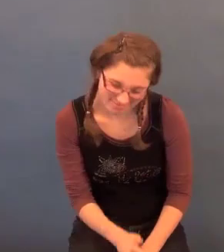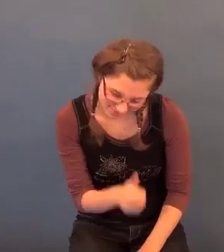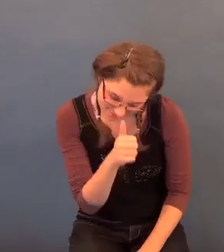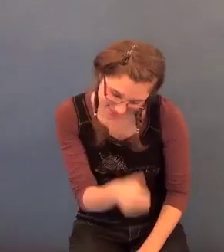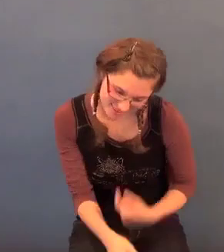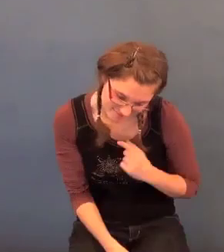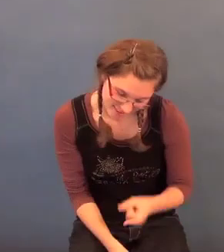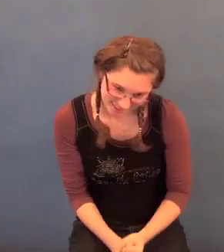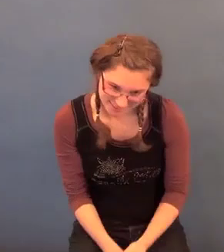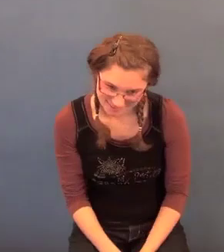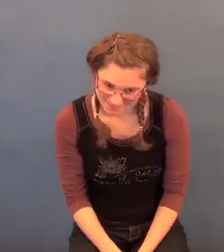Muszę pracować.